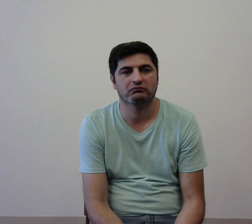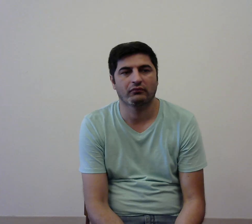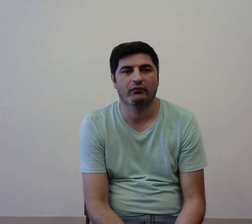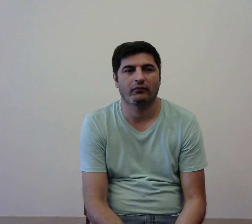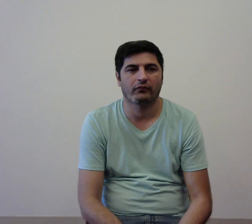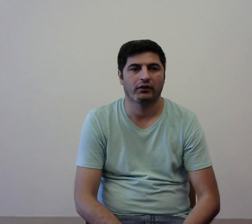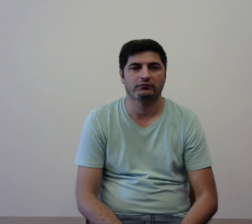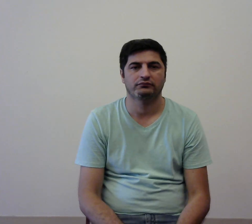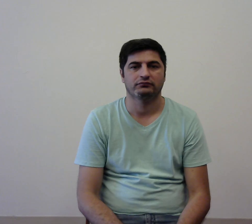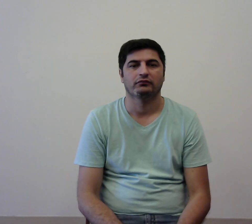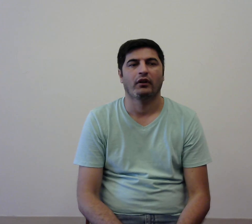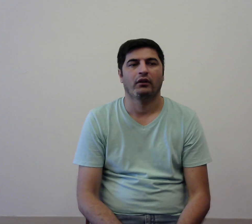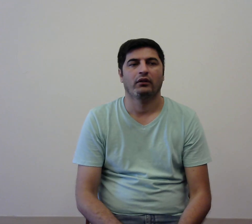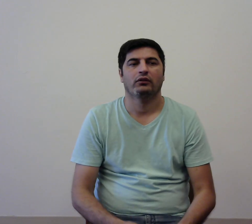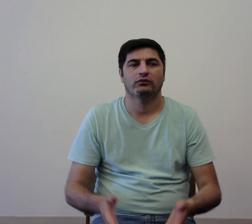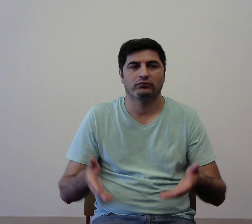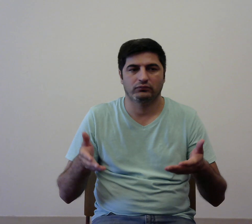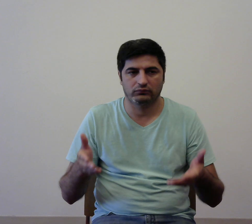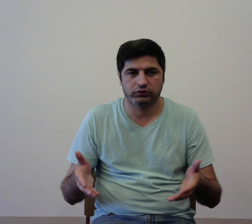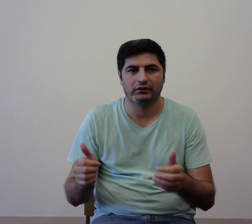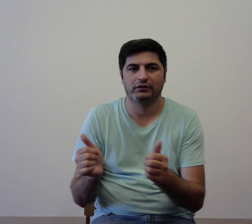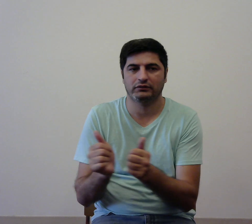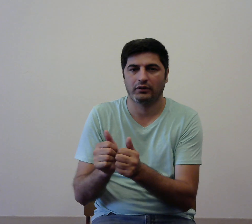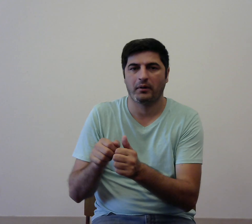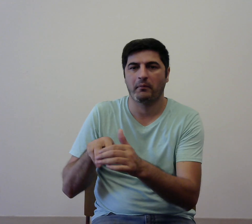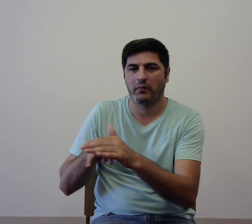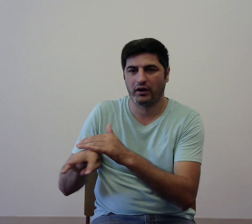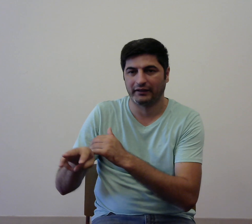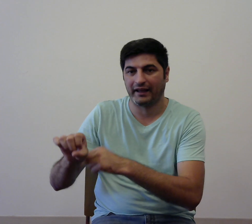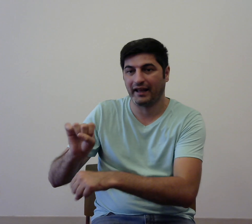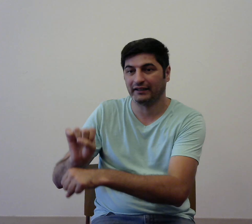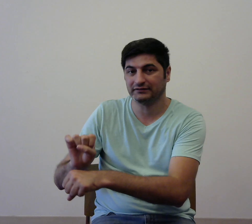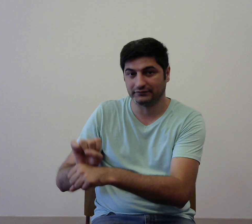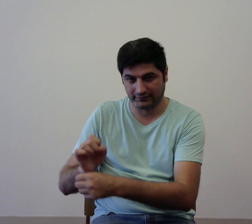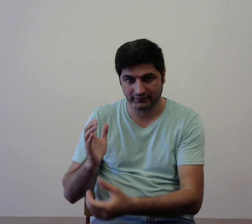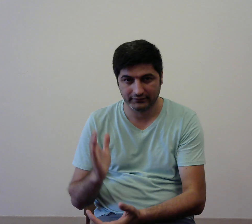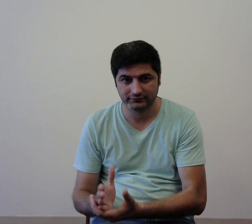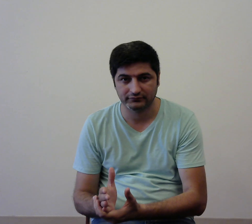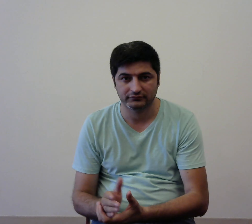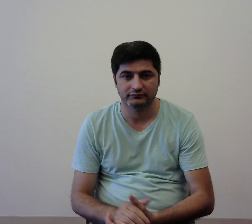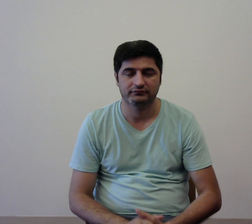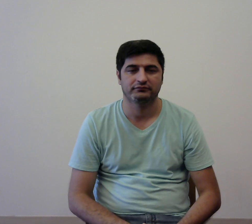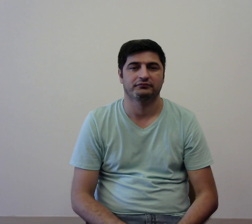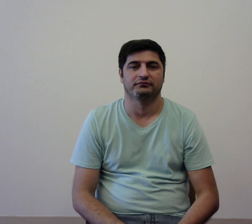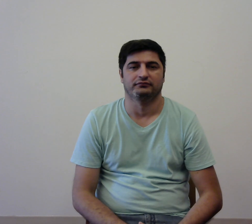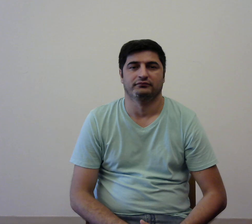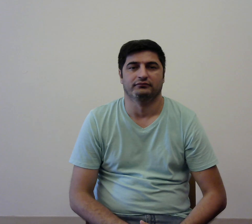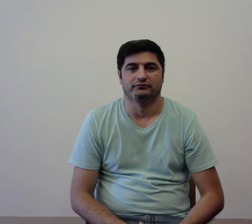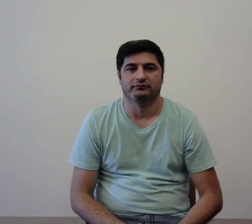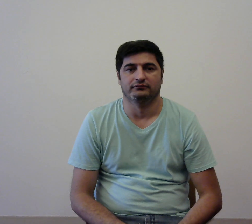Burda yaxınlıqda metro stansiyası varmı?